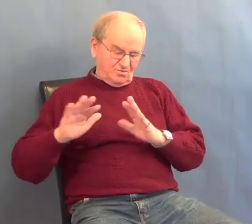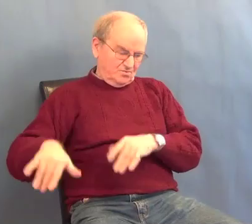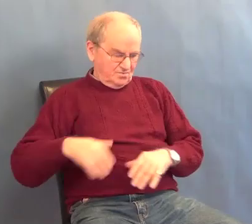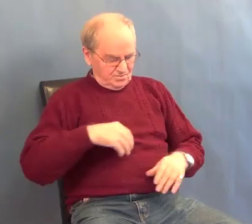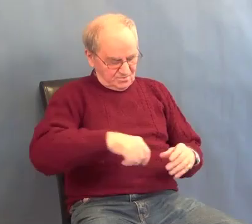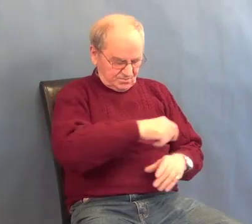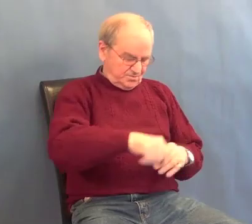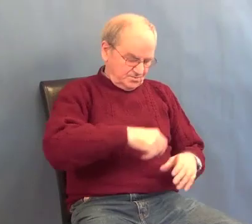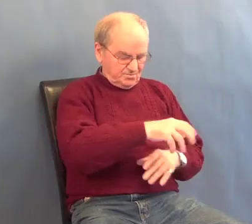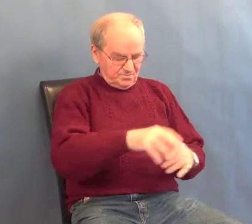Zostawiam ją, a ja gotuję.